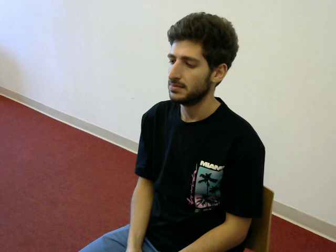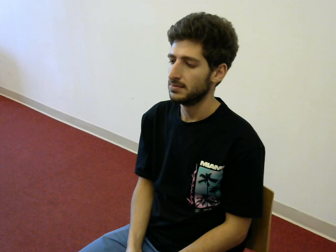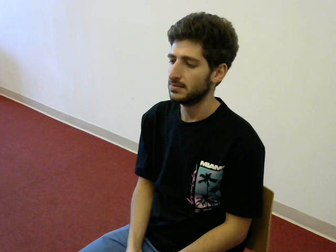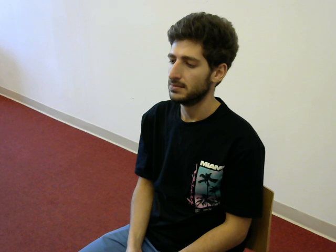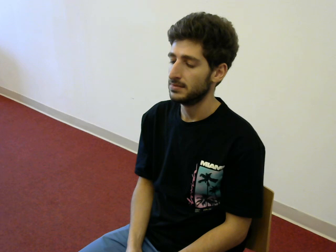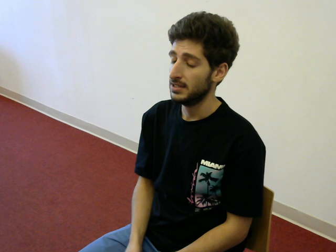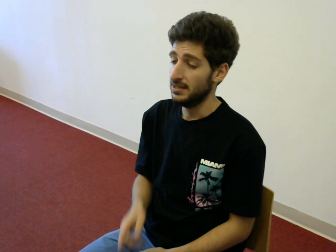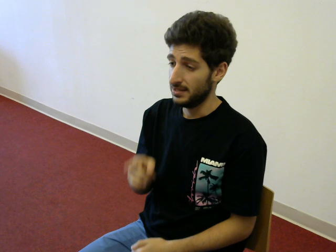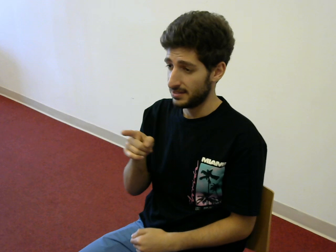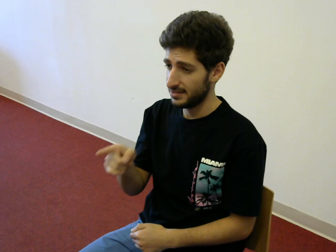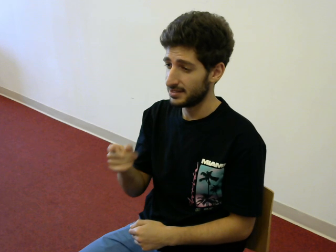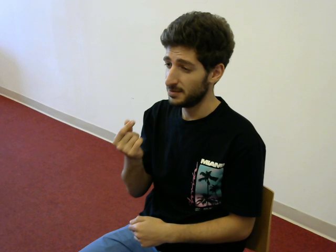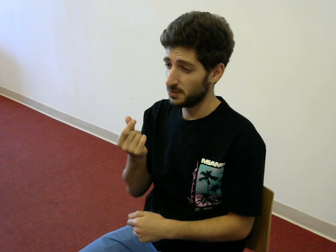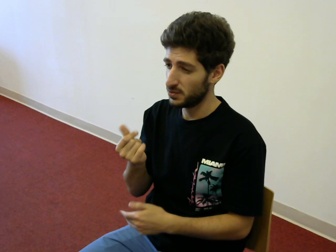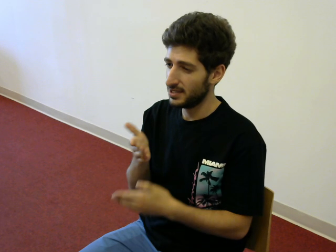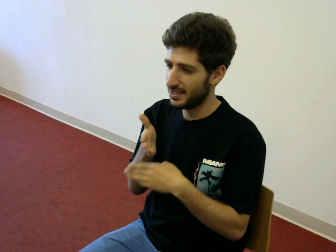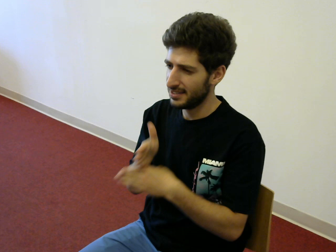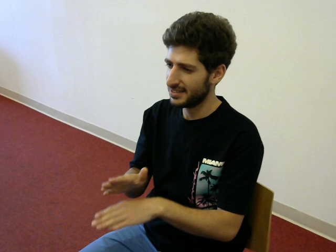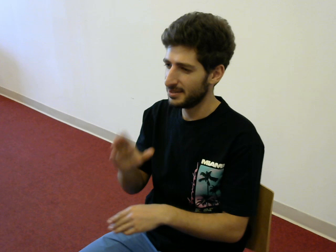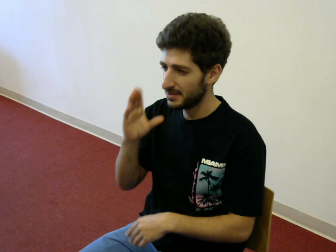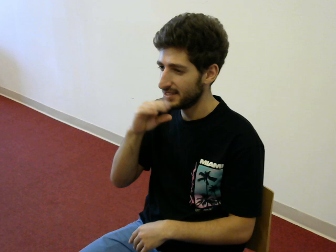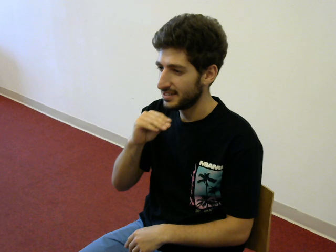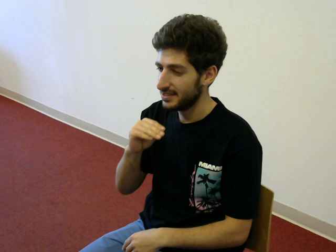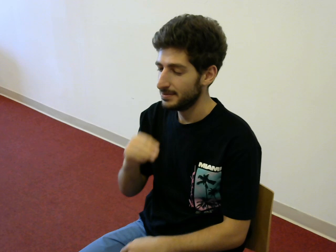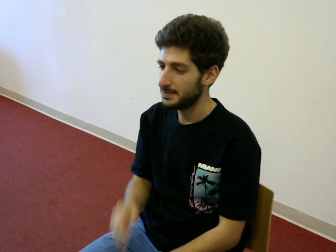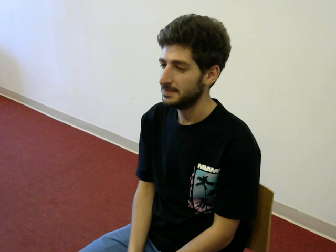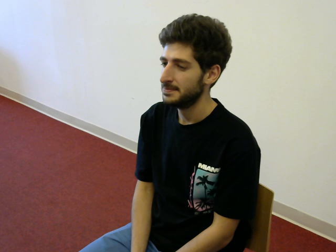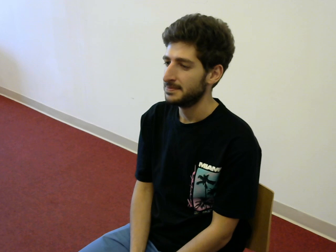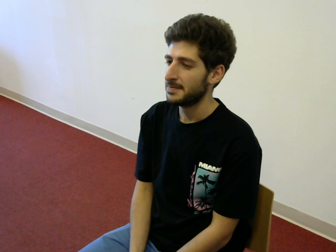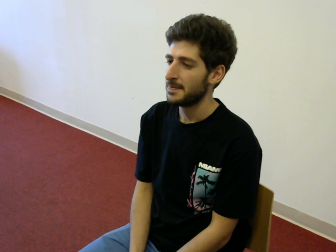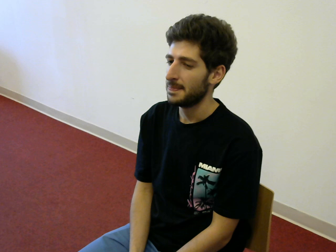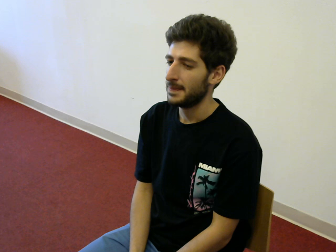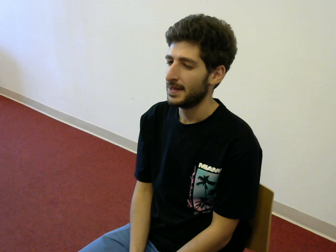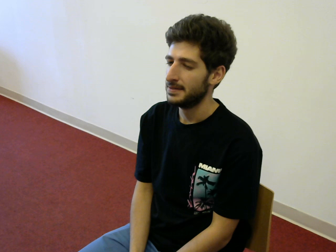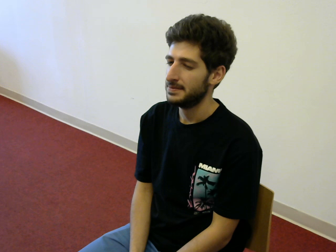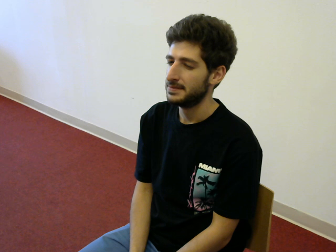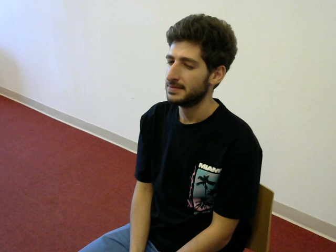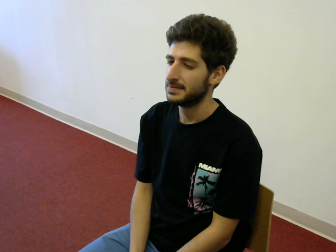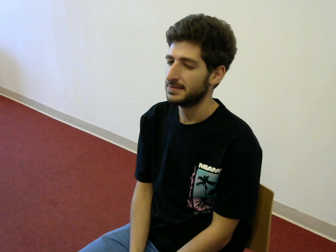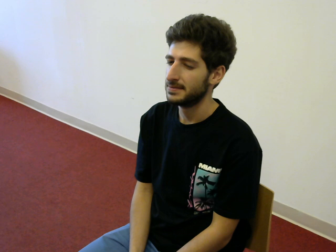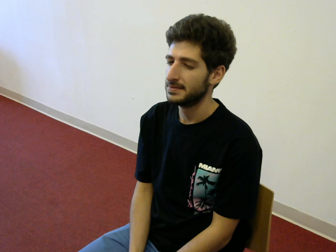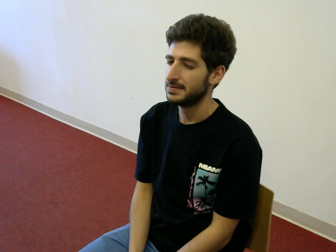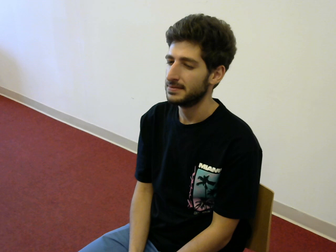Siz pulu xırdalaya bilərsinizmi?